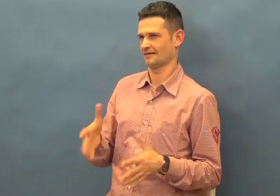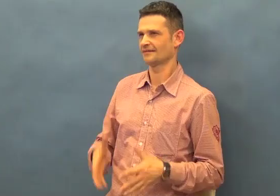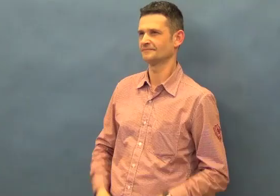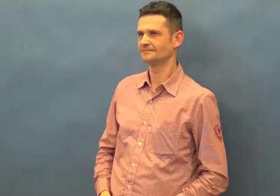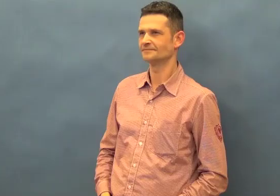Mniej więcej.